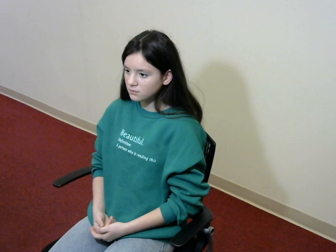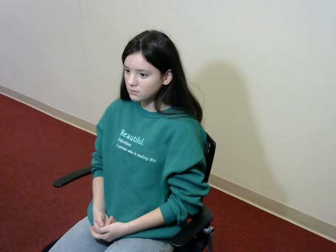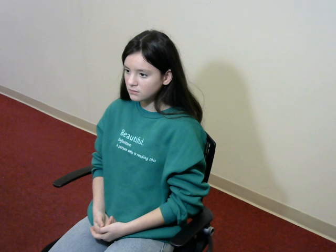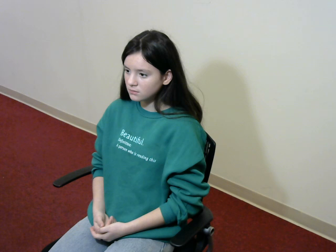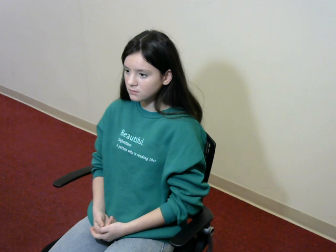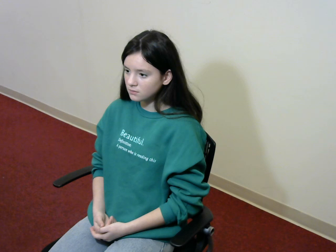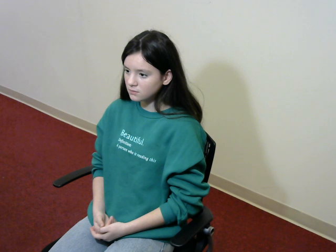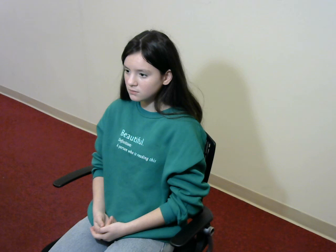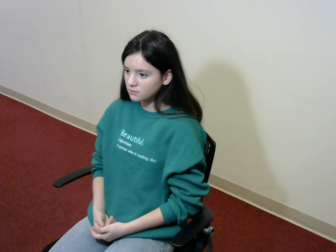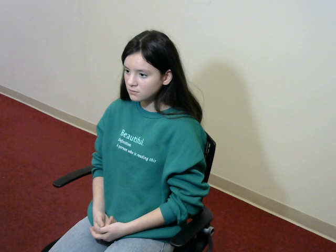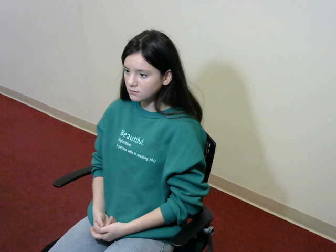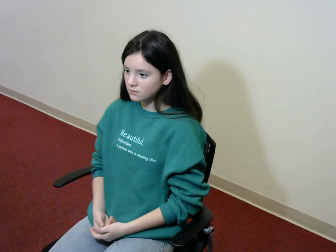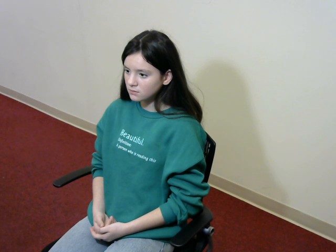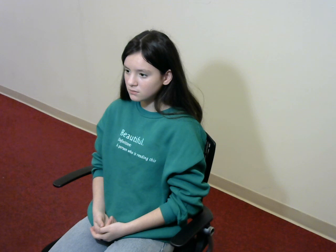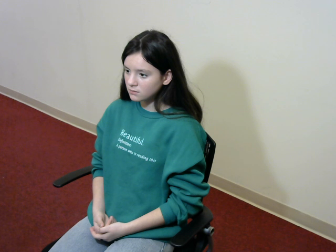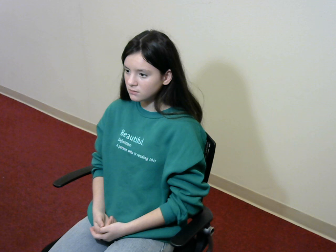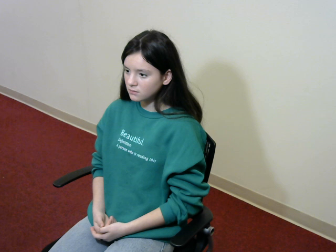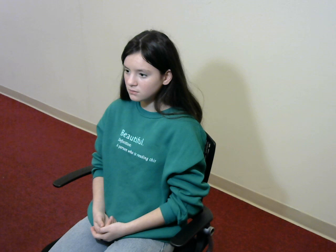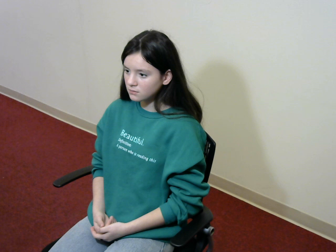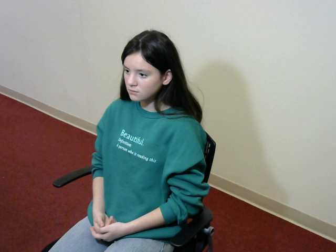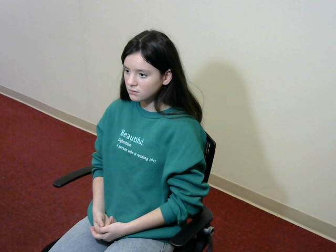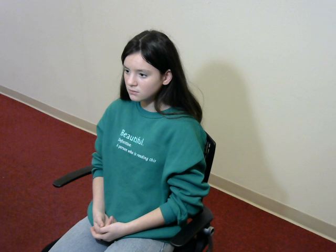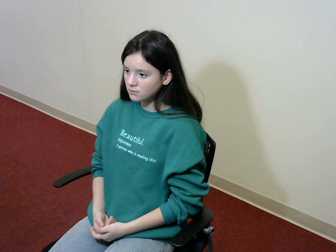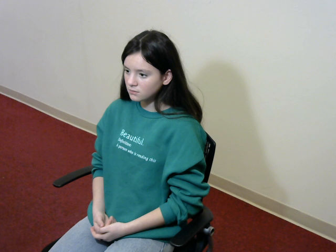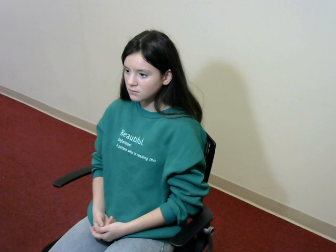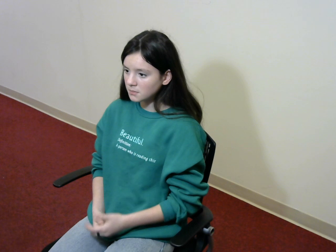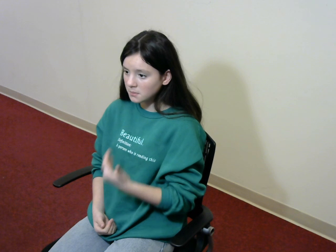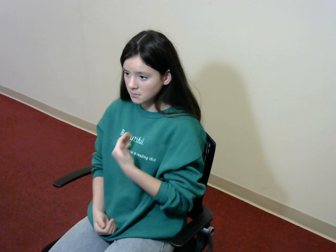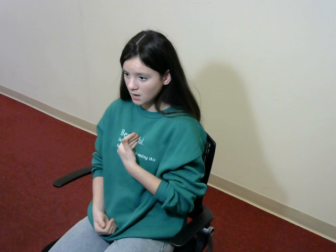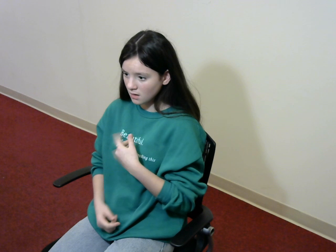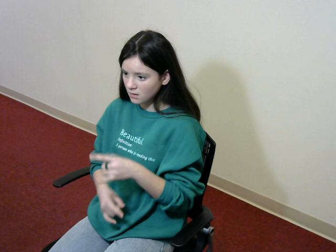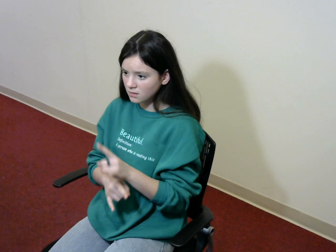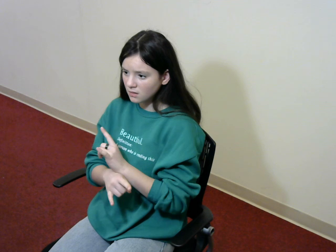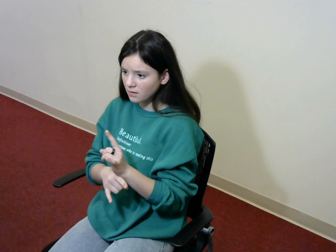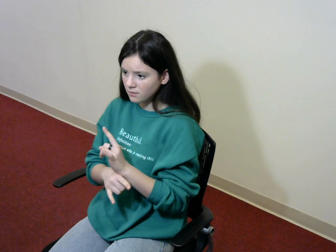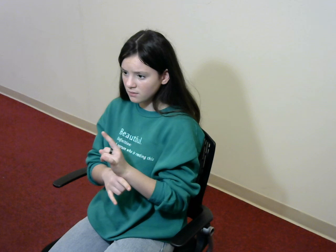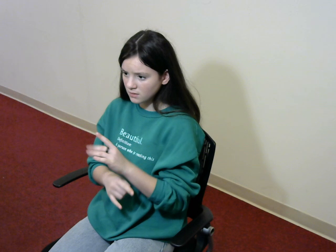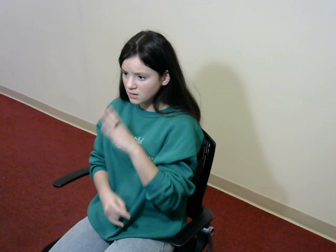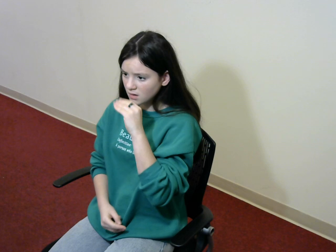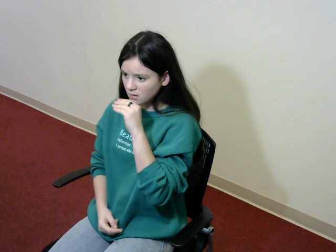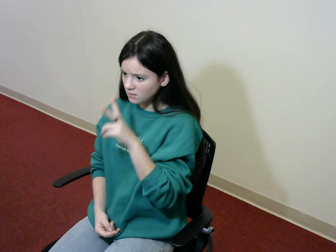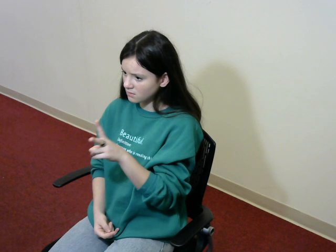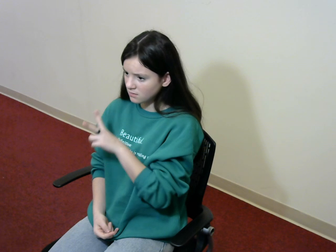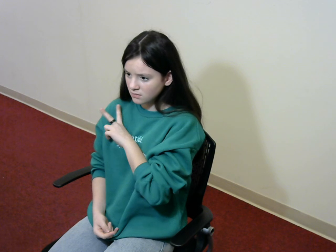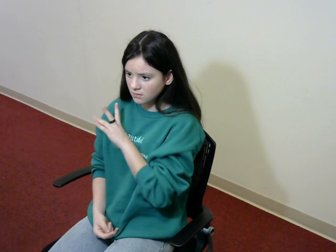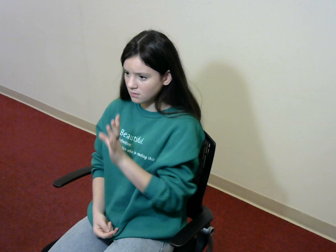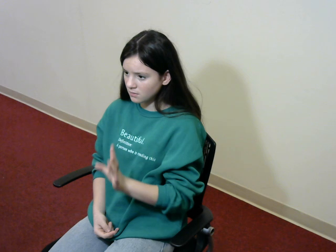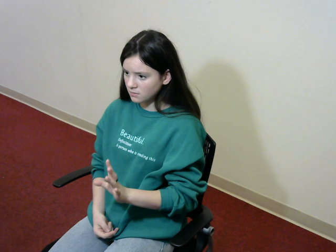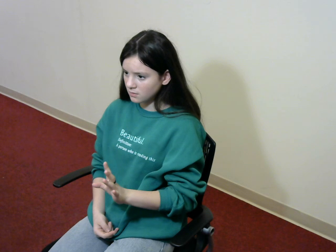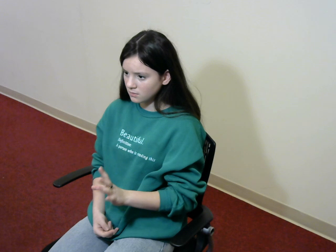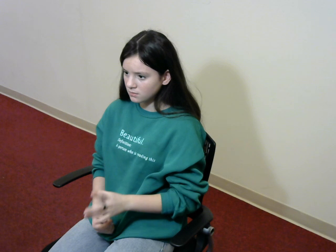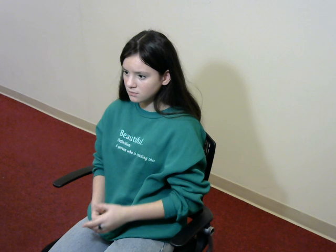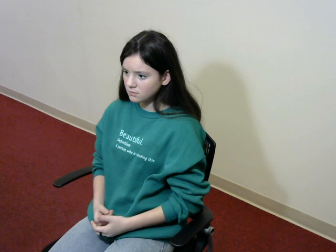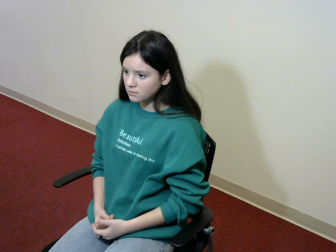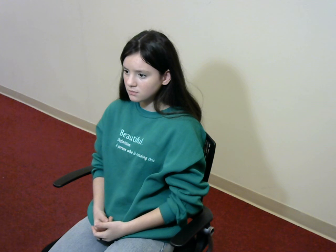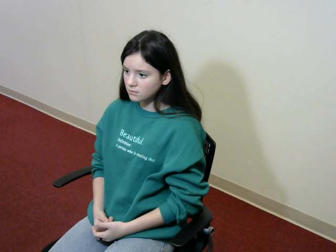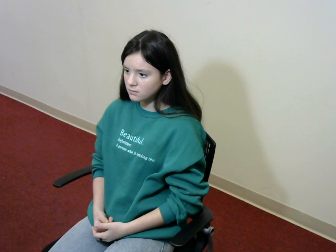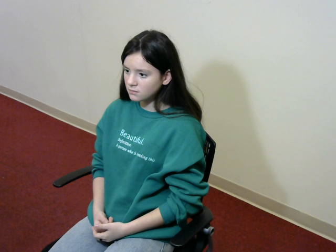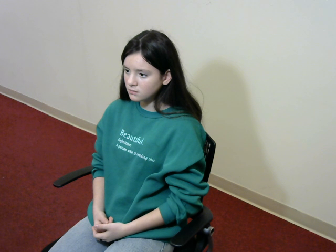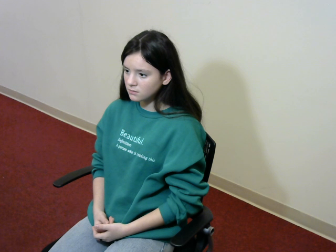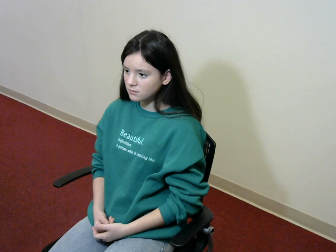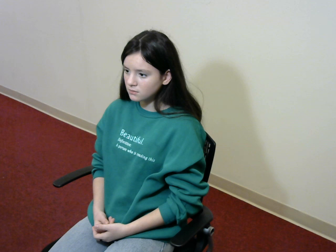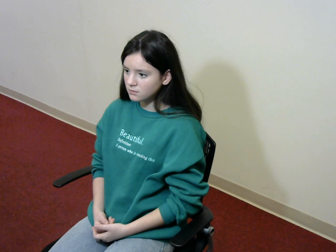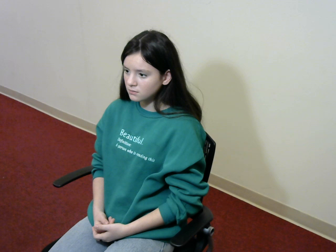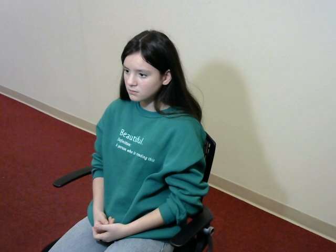Mən yalan danışmağı sevmirəm